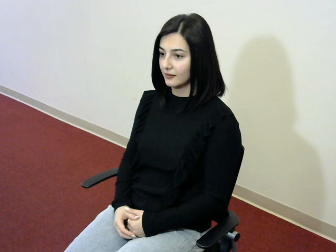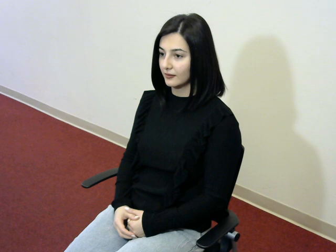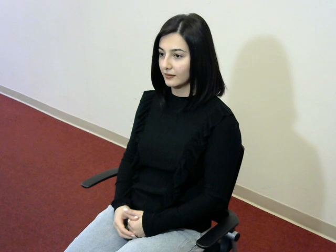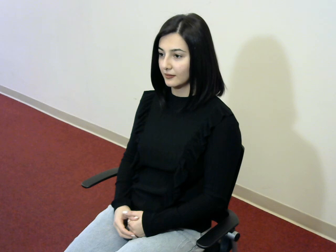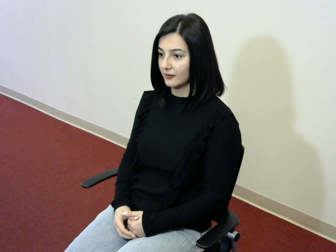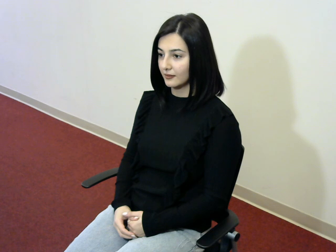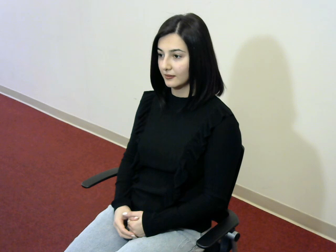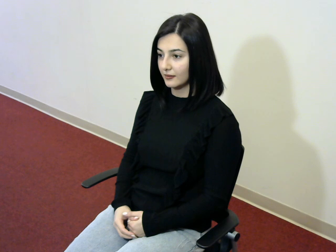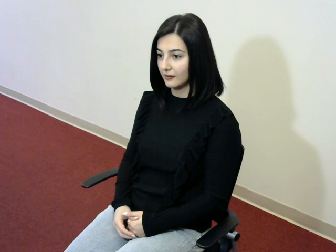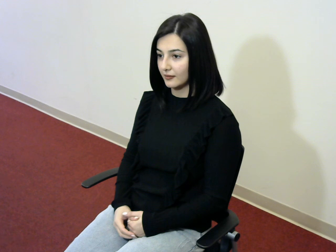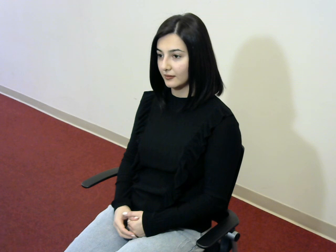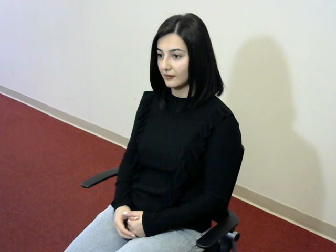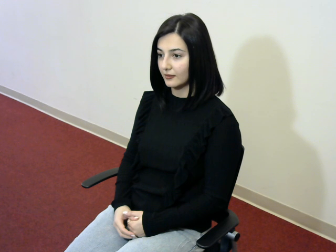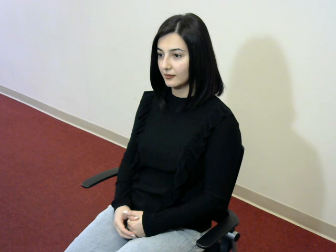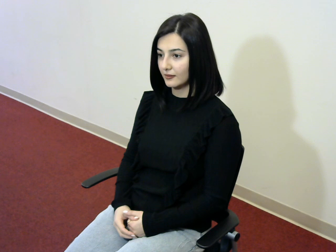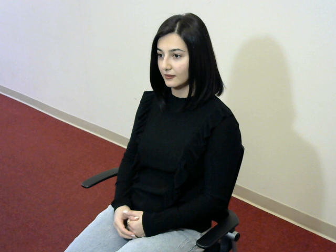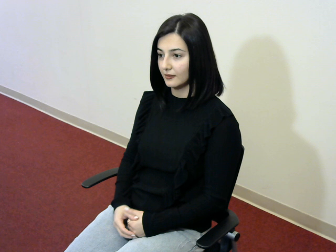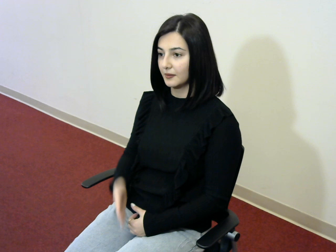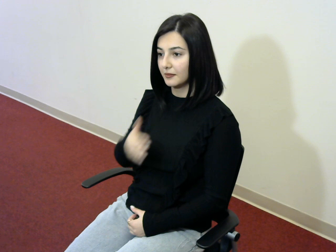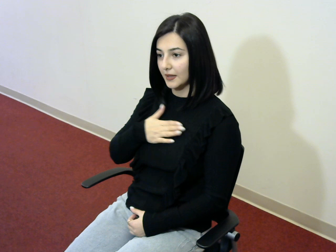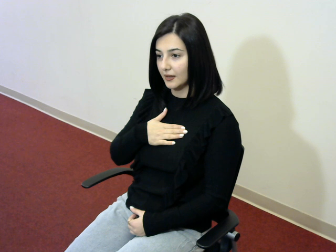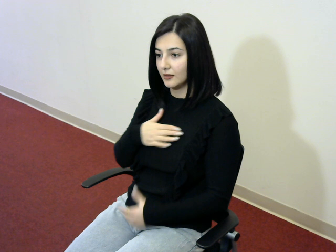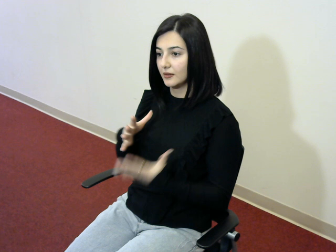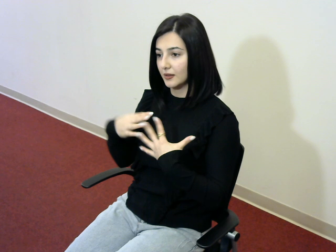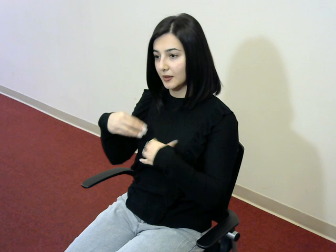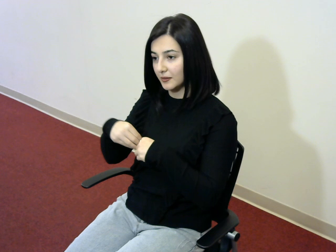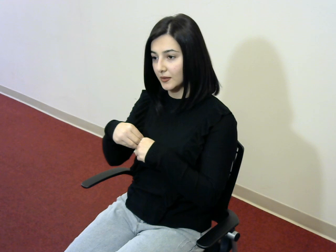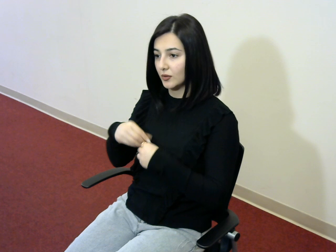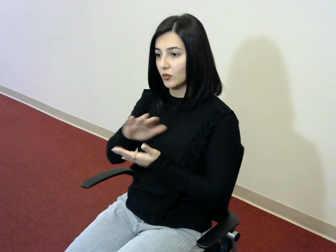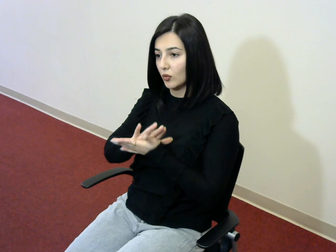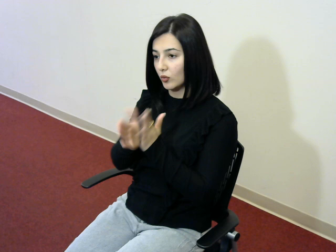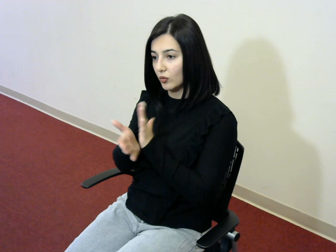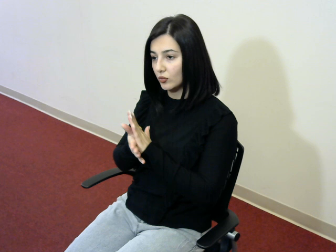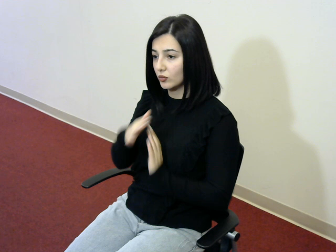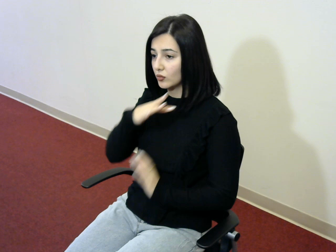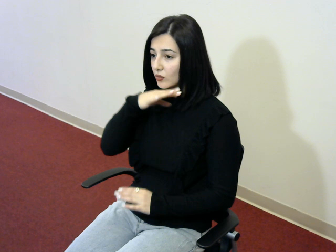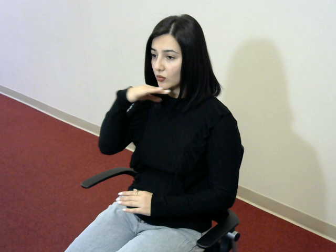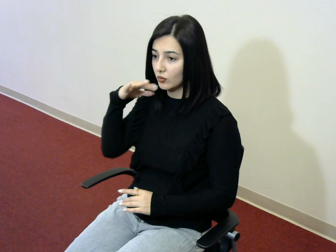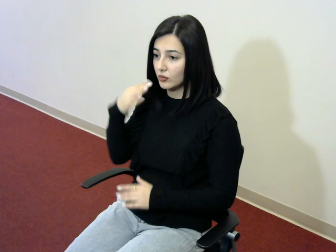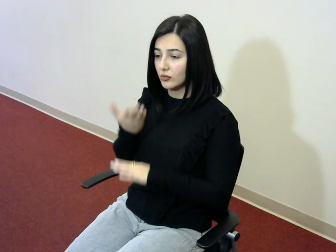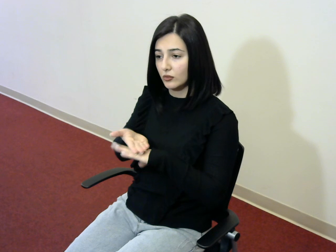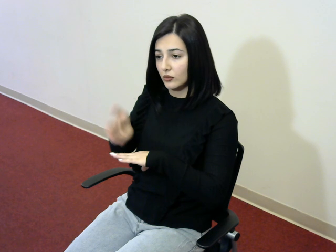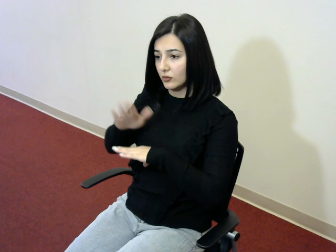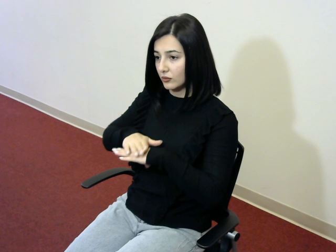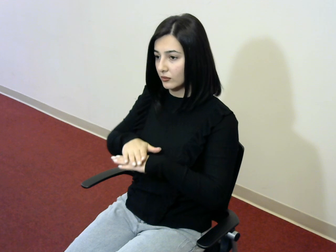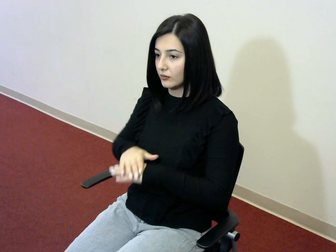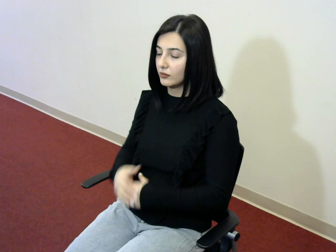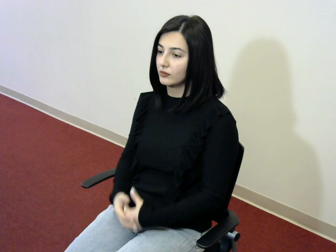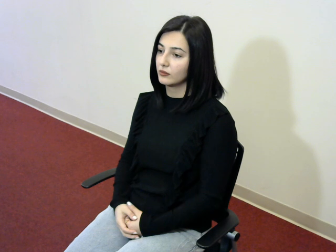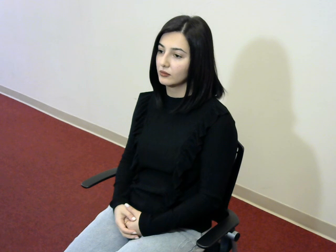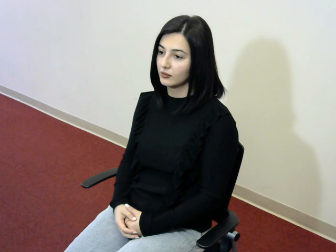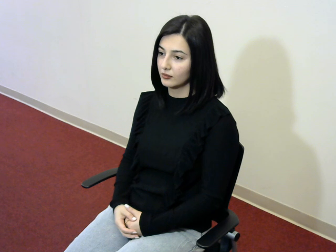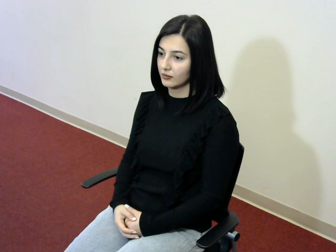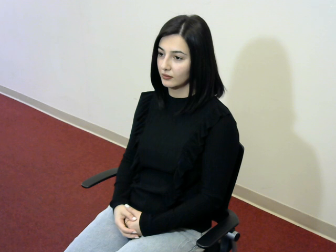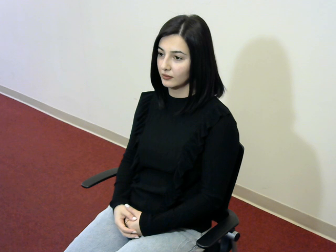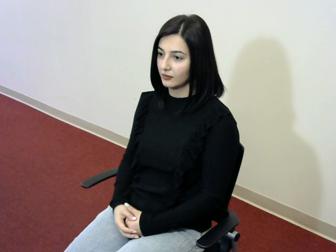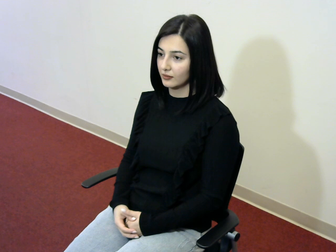Mənim ailəmin vəziyyəti çox ağırdır